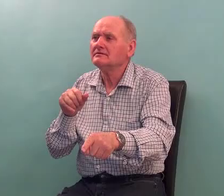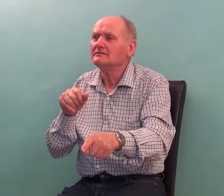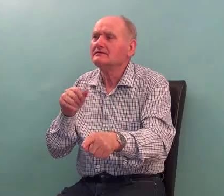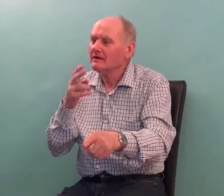Widzisz.